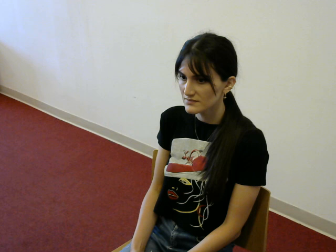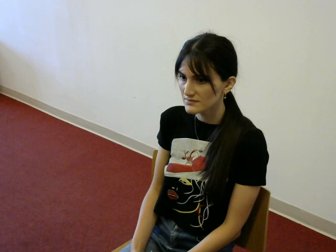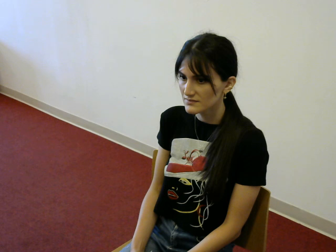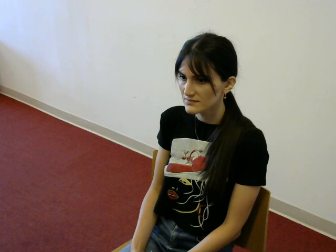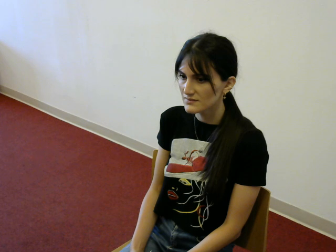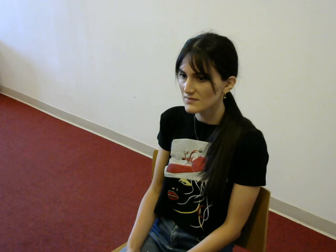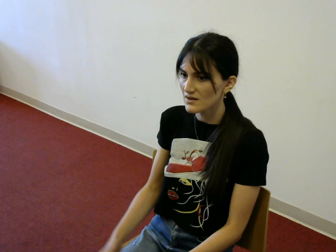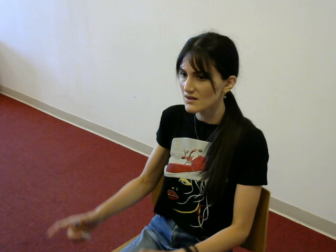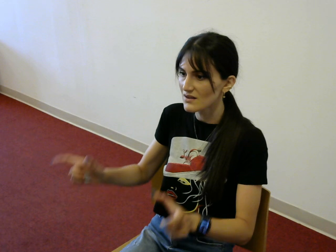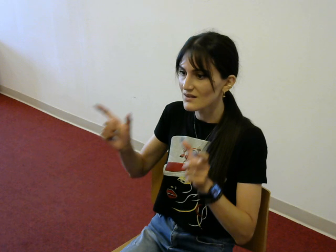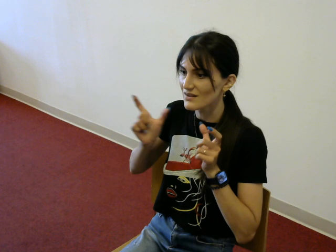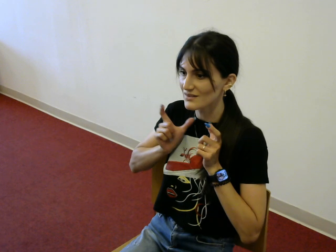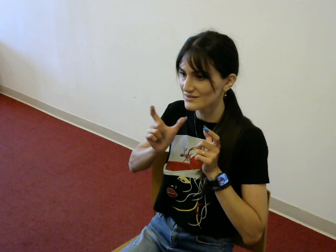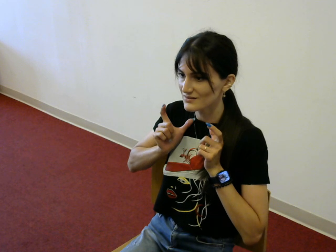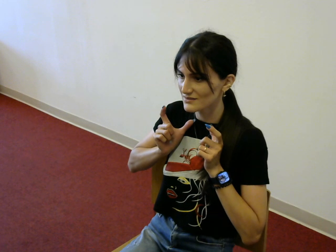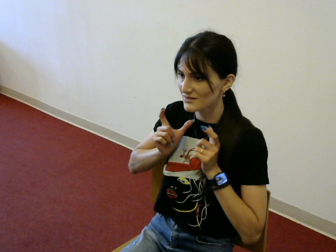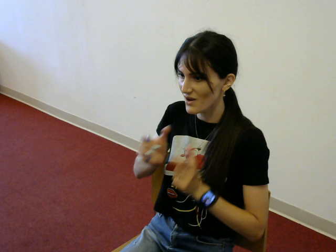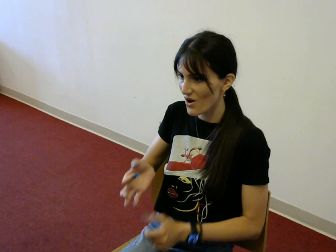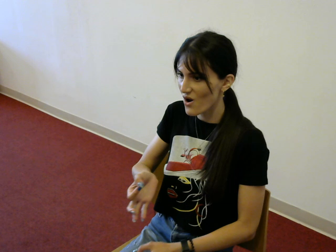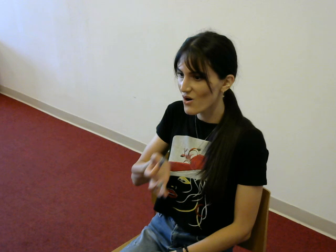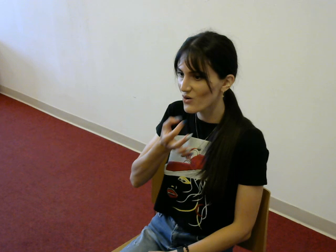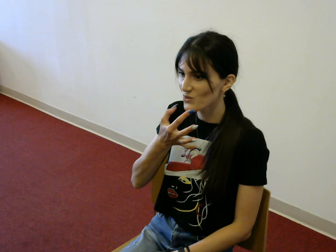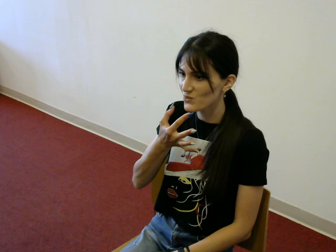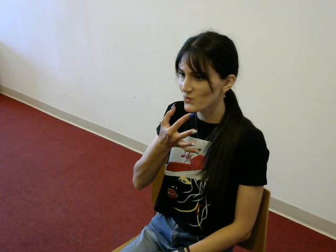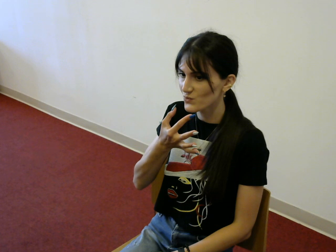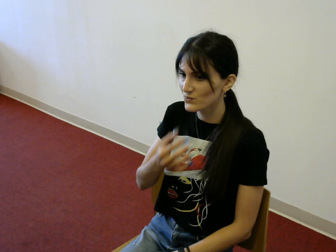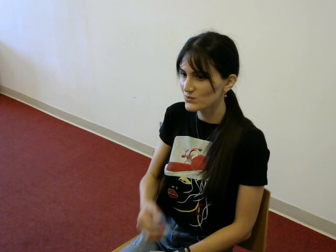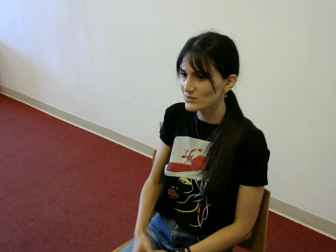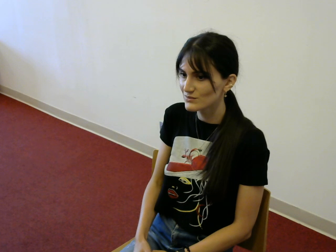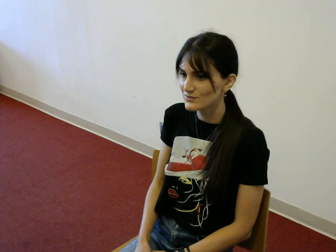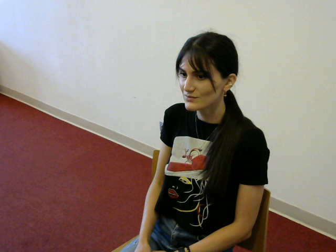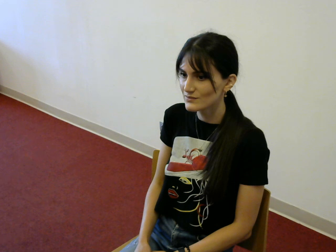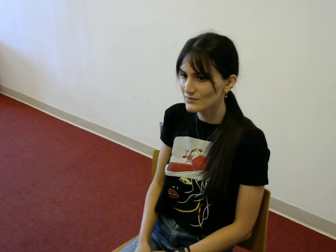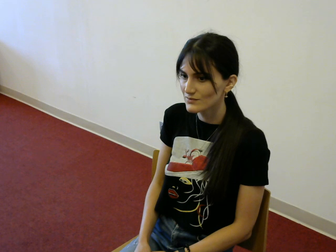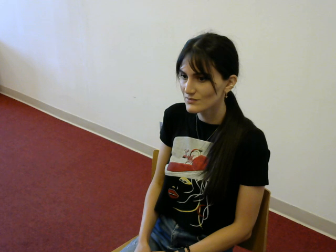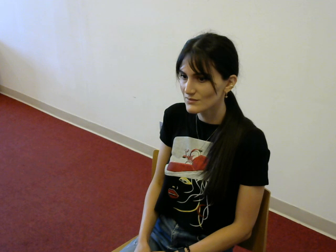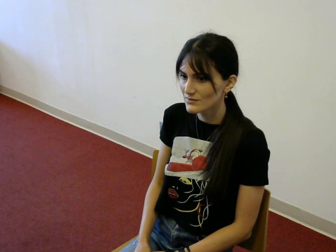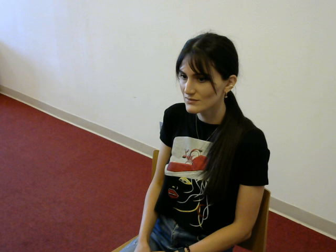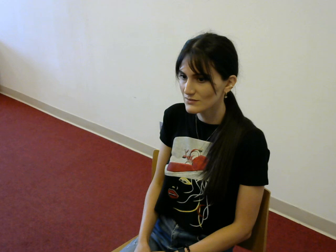Köynəyim xoşuna gəlir?